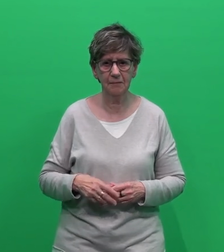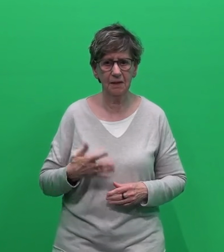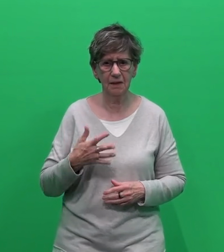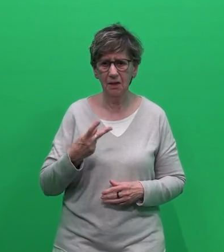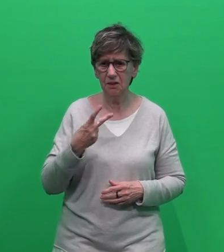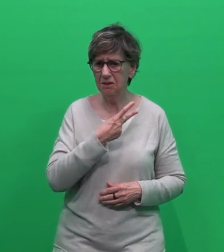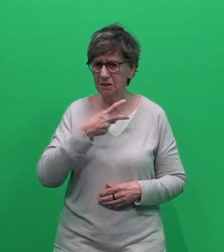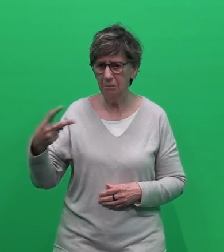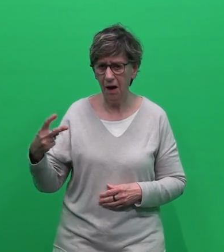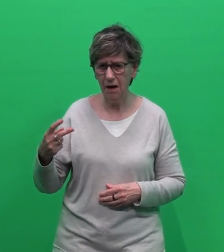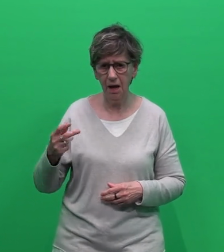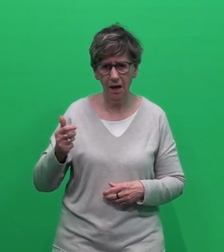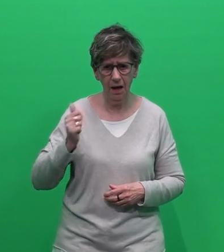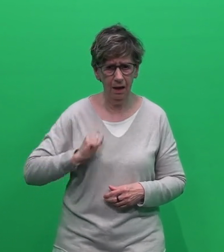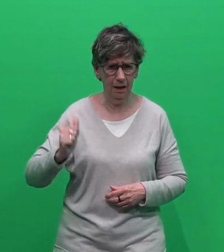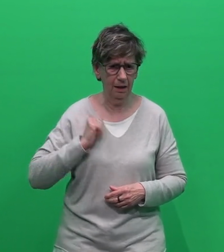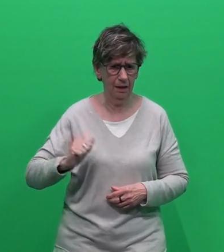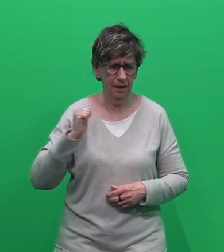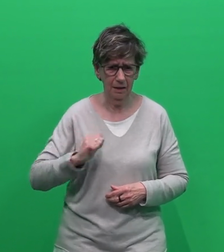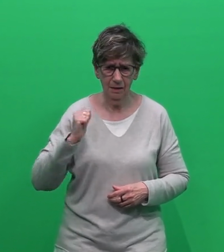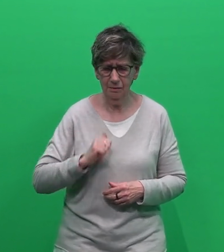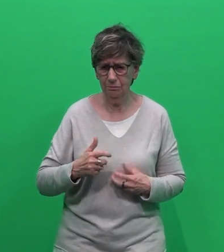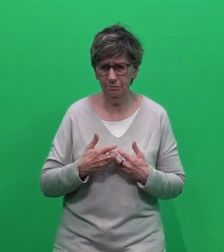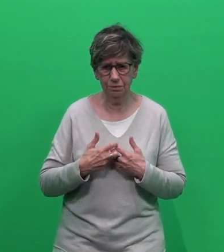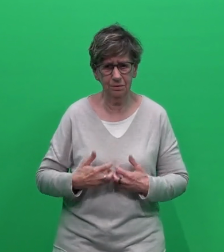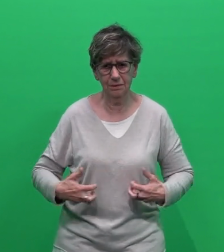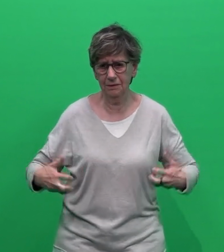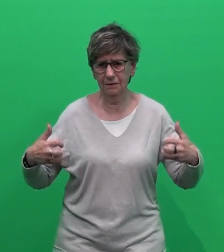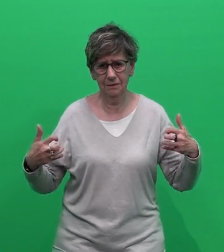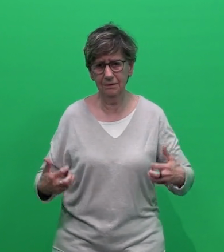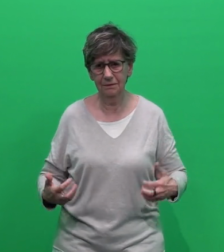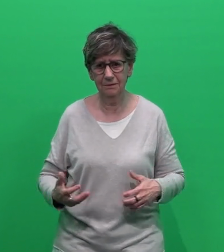He tingut diarrea més o menys durant dues setmanes.